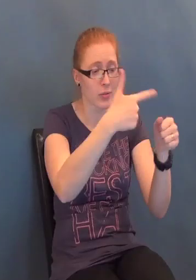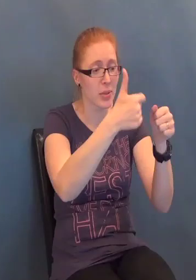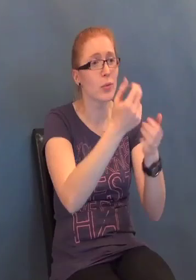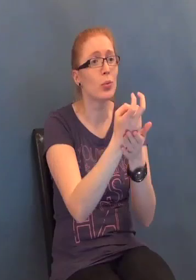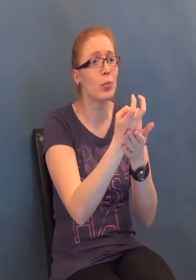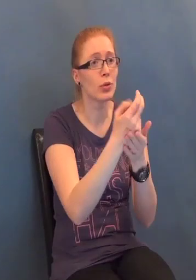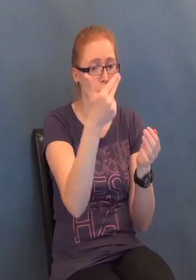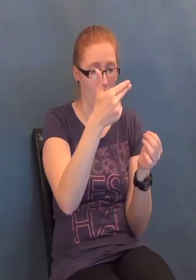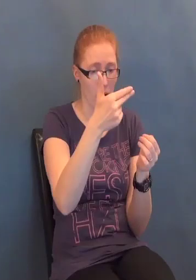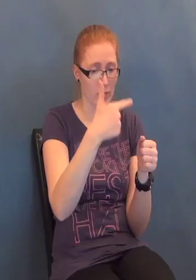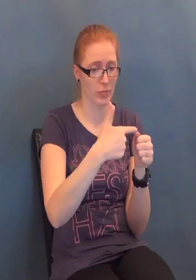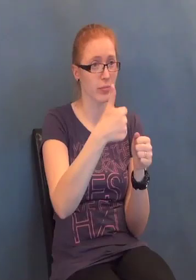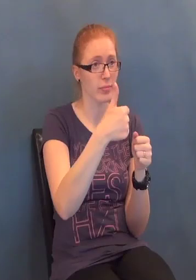Nie, dwudziestego pierwszego lutego, niedziela?